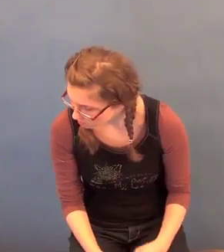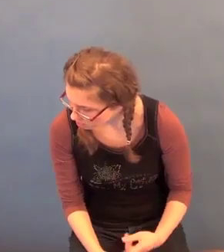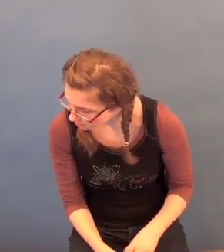Nie mam.